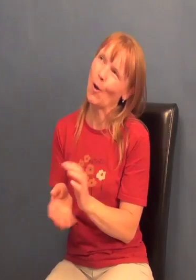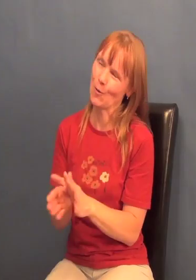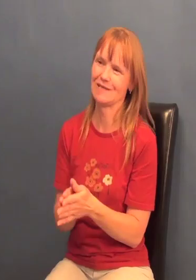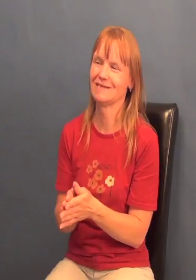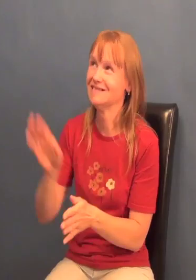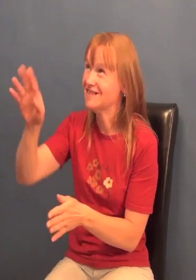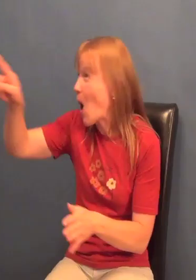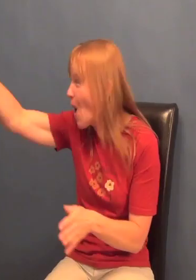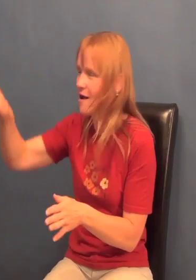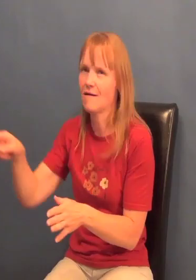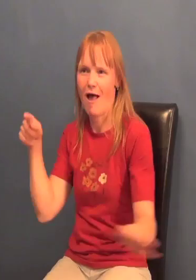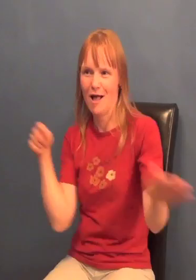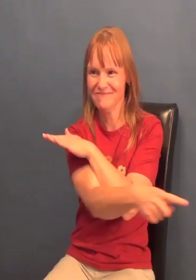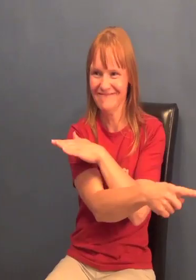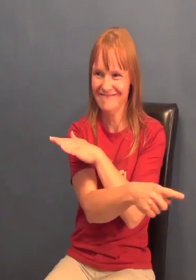Policjant patrzy, a on tańczy, wyciera ręce, pokazuje policjantowi coś w oddali.